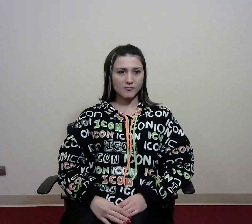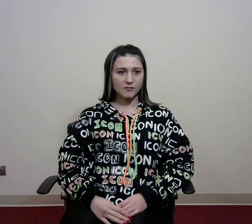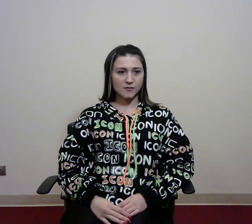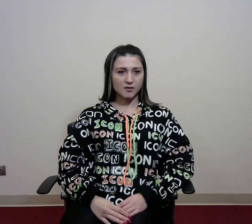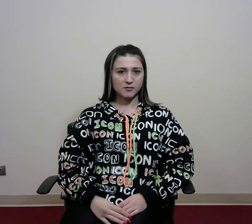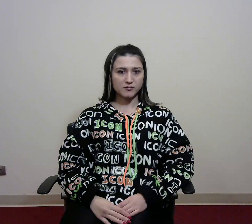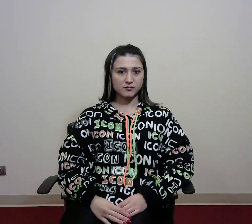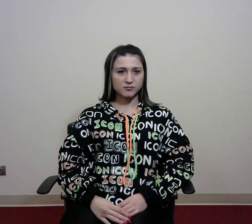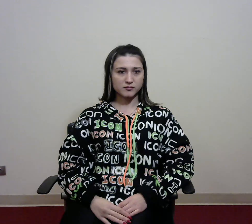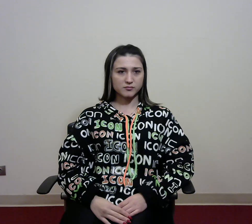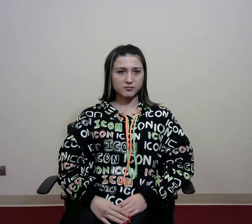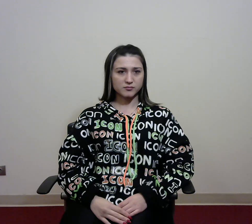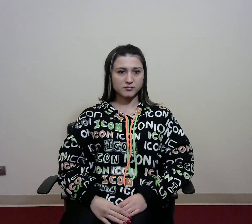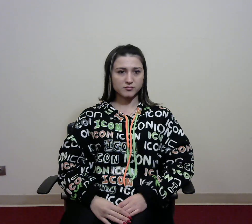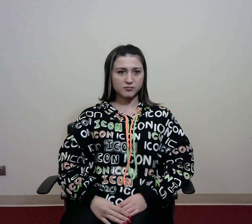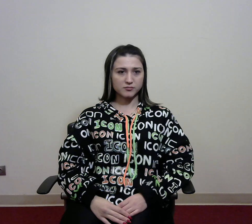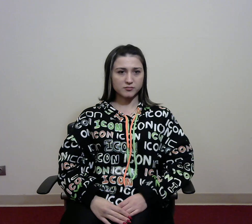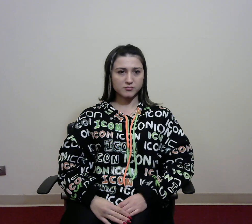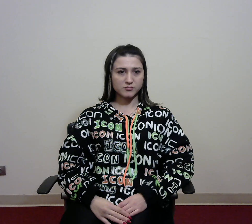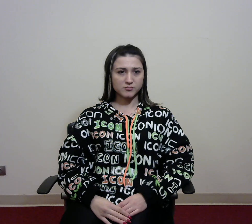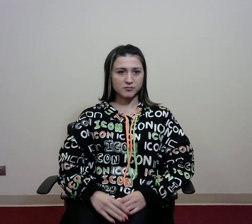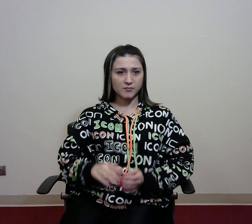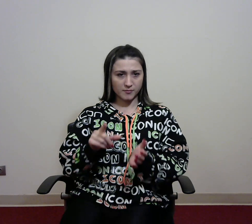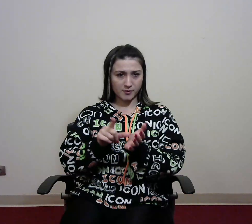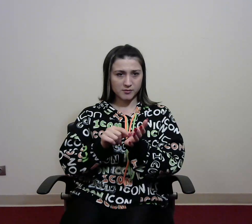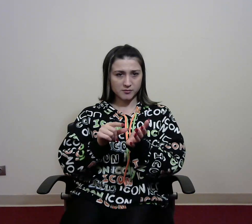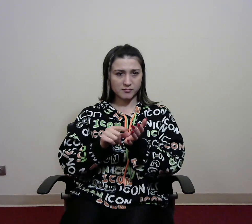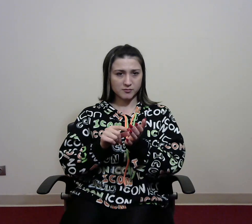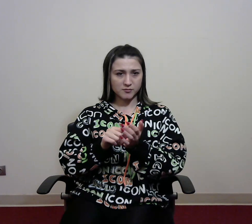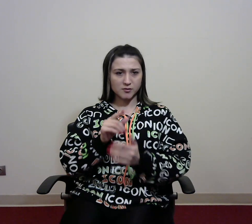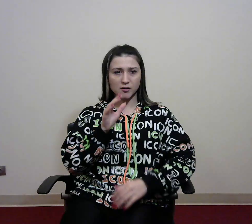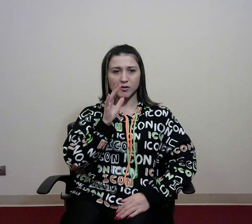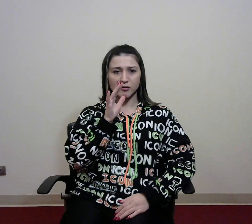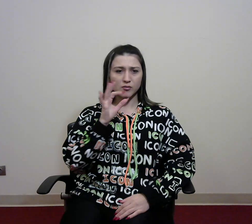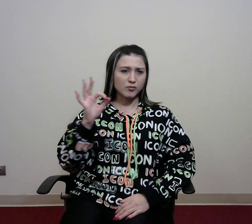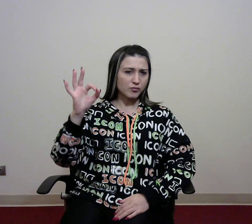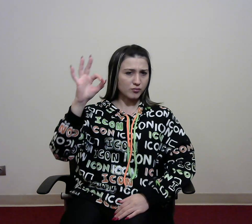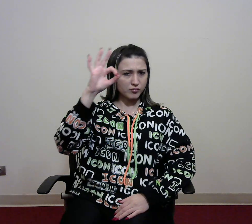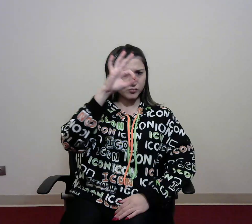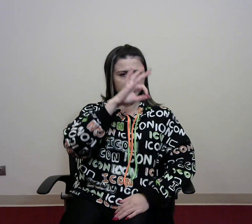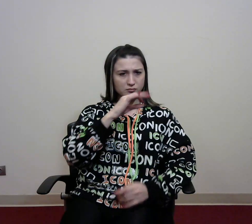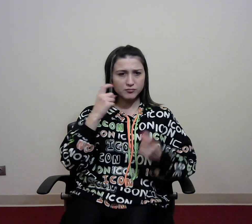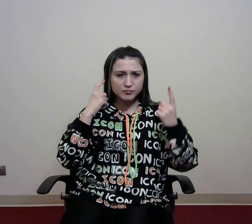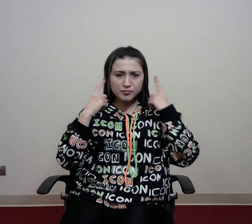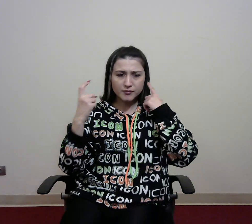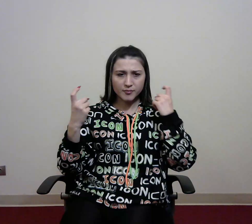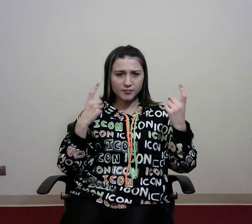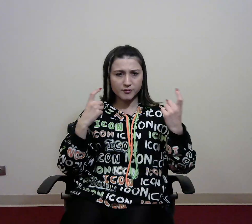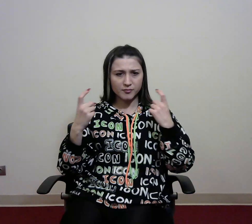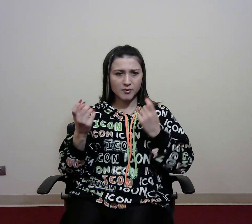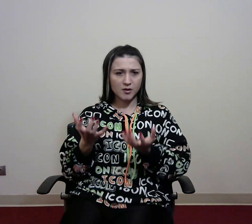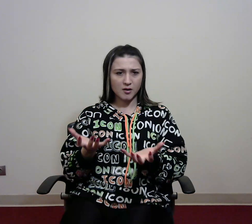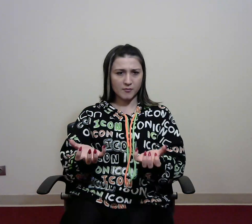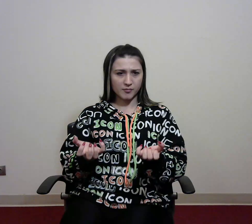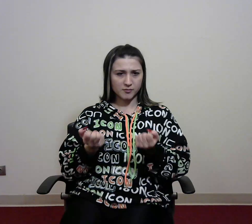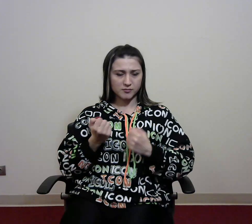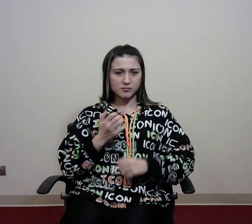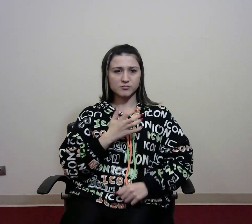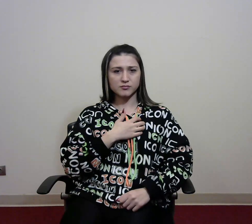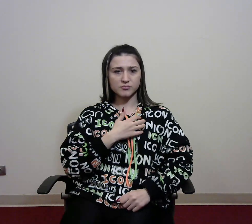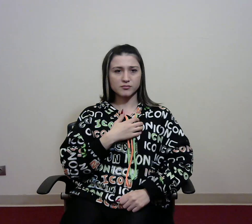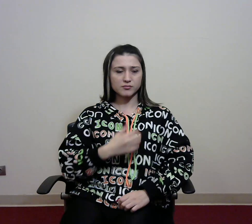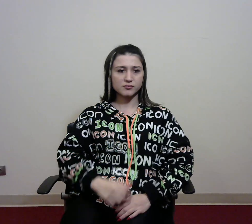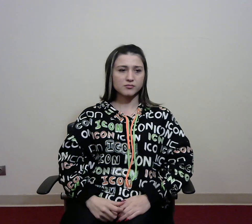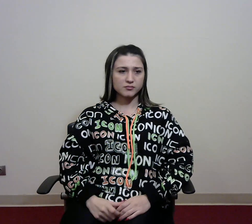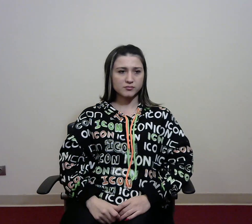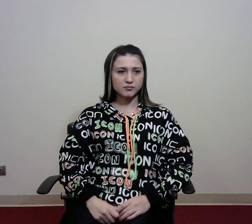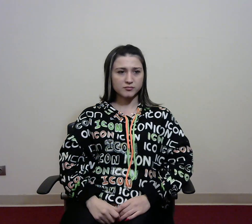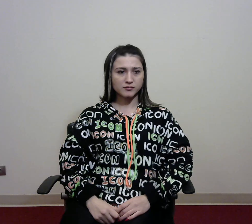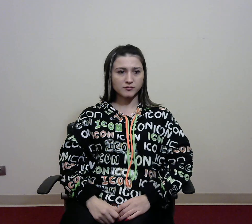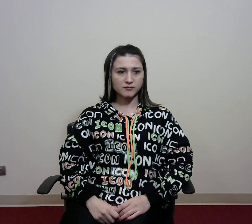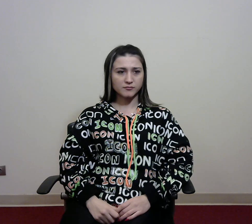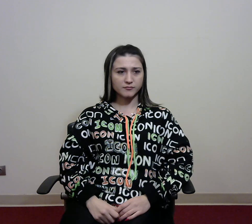Pensiya yaşı haqqında məlumat almaq istəyirəm